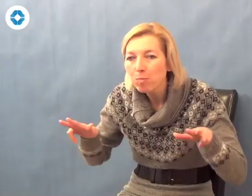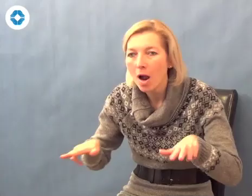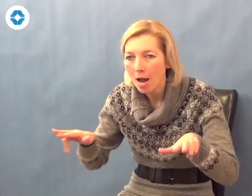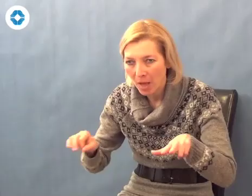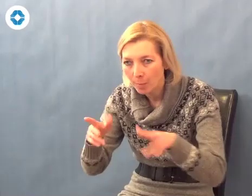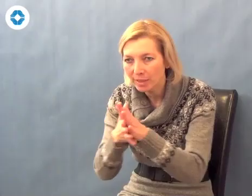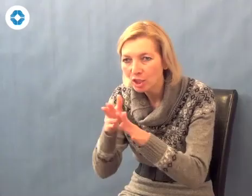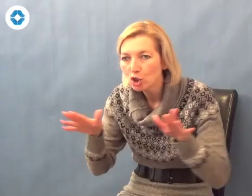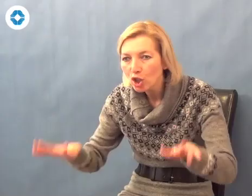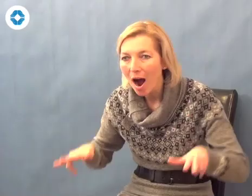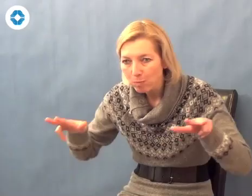Migam w ten sposób "żaba".